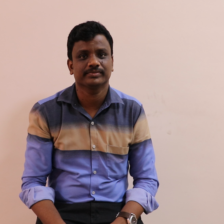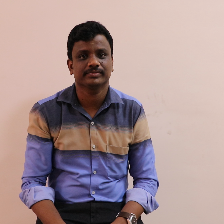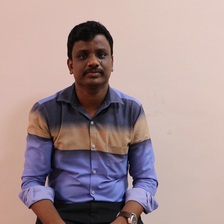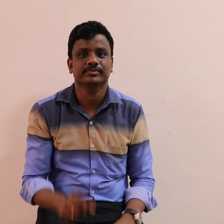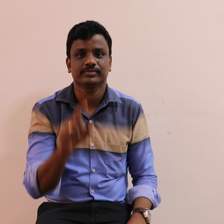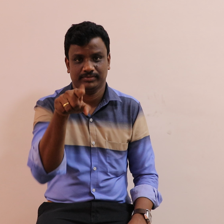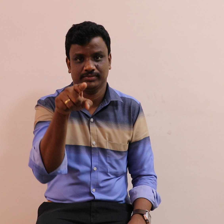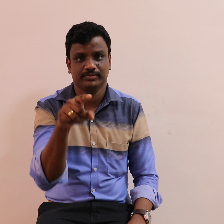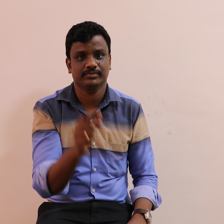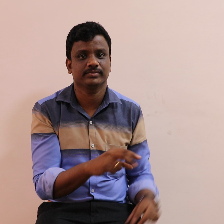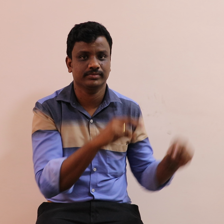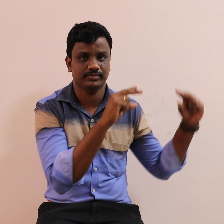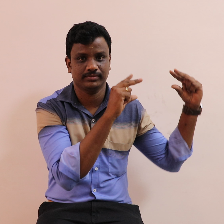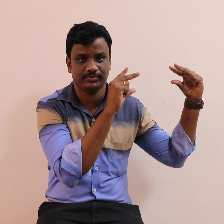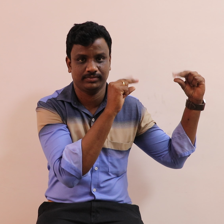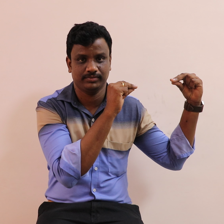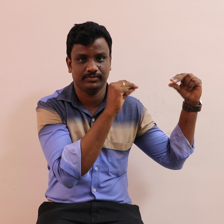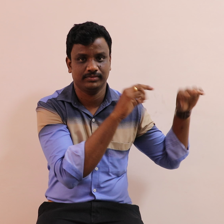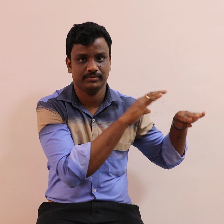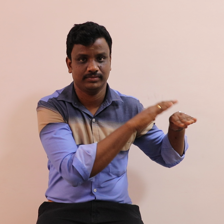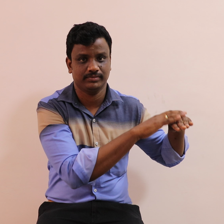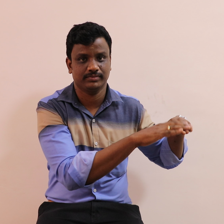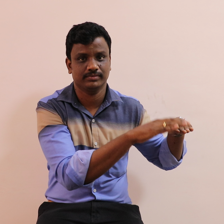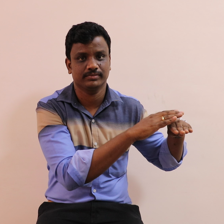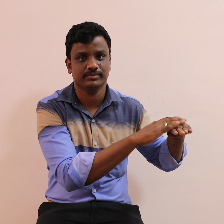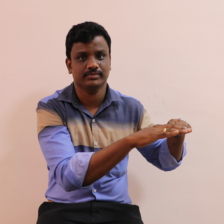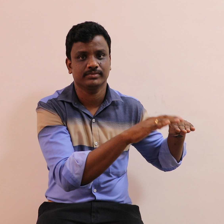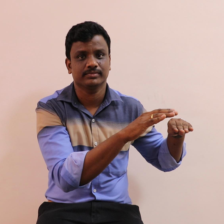could you please talk slower